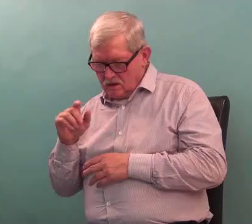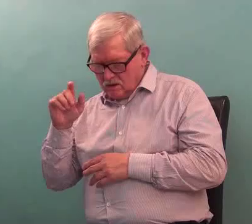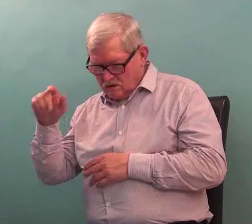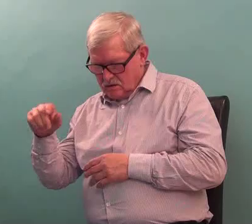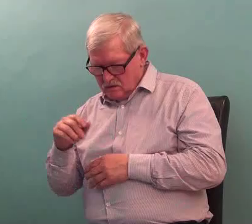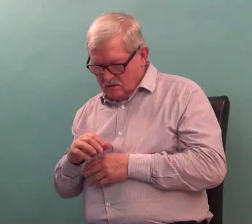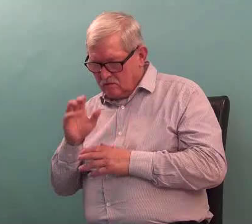Woła.